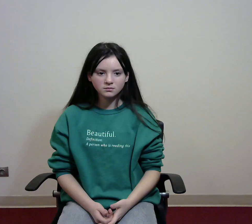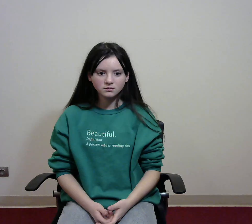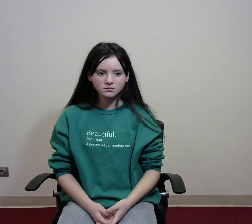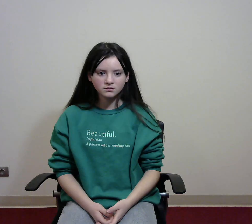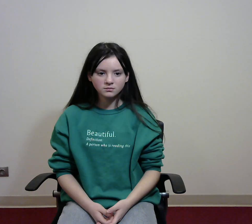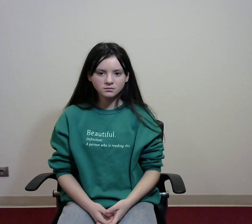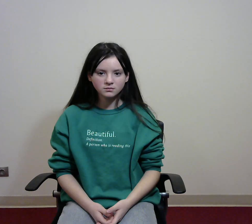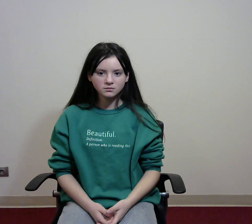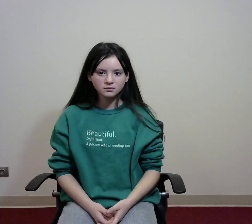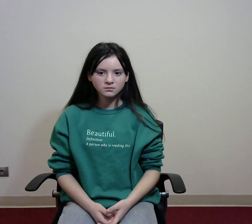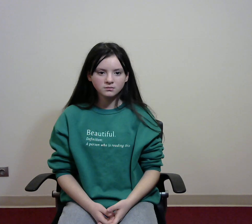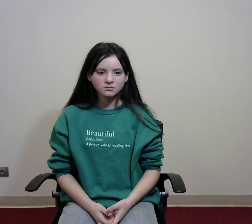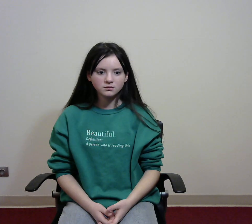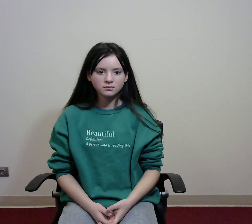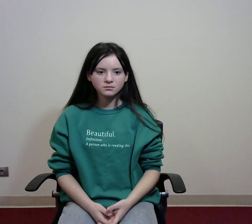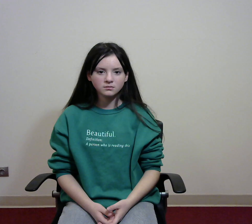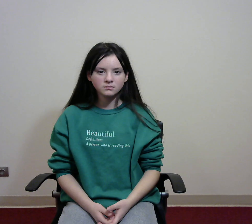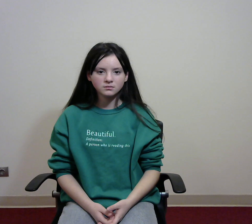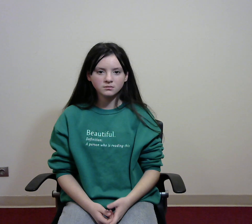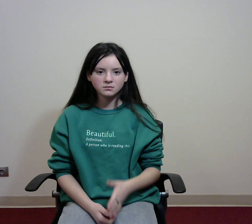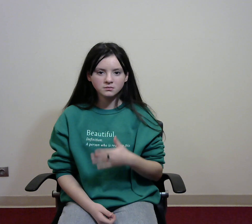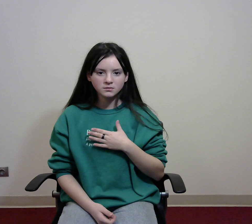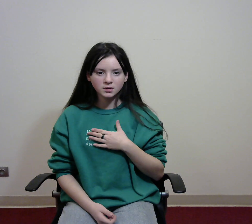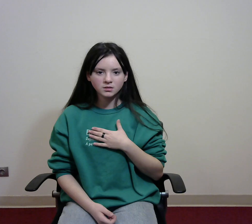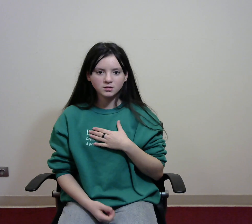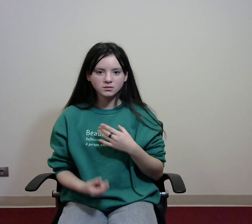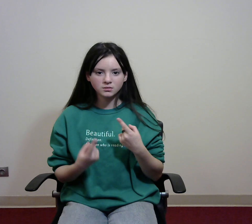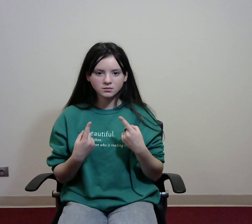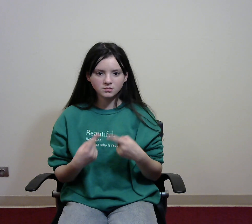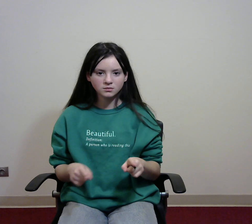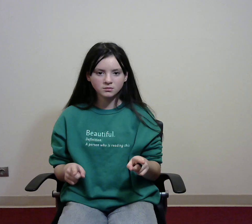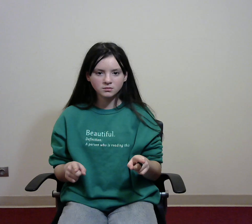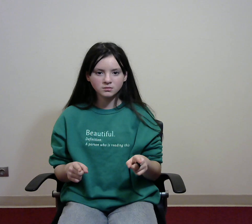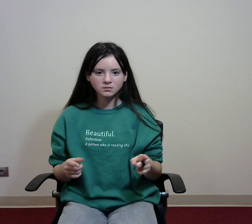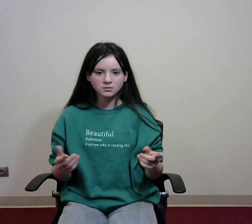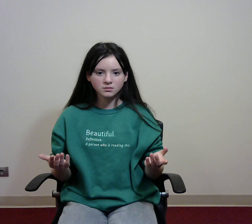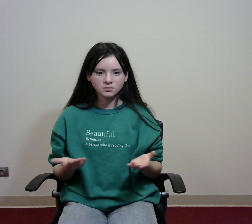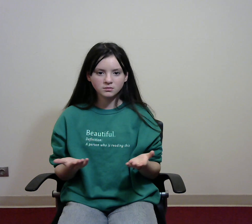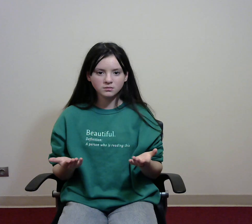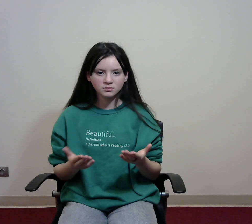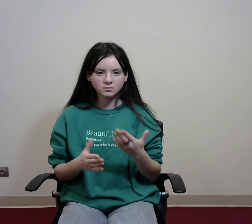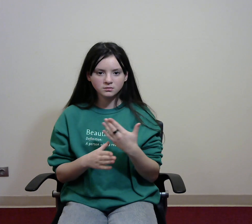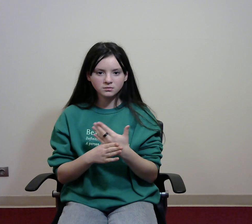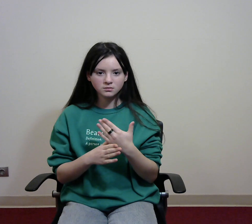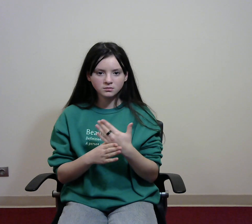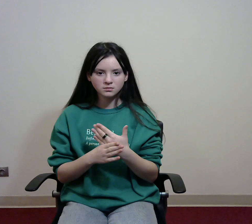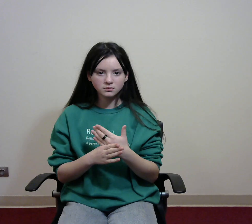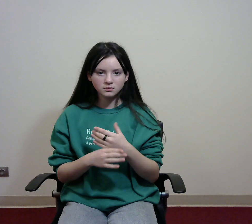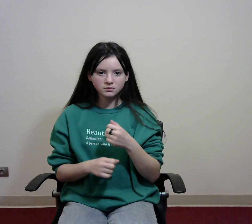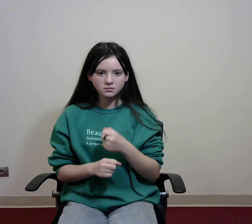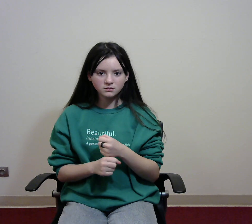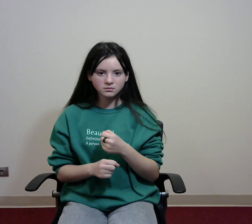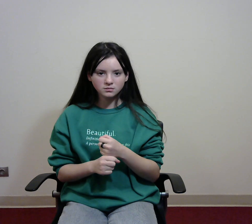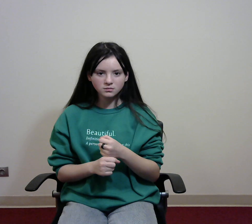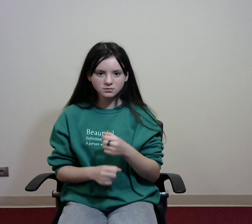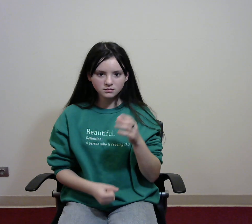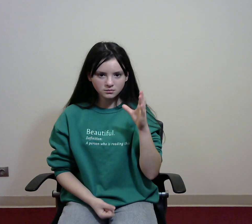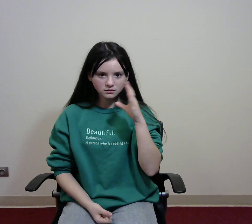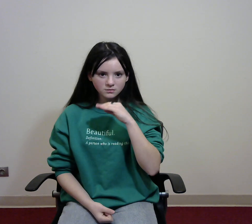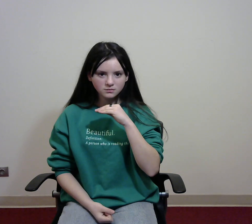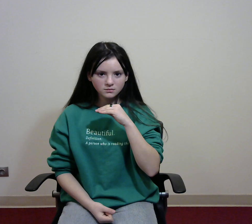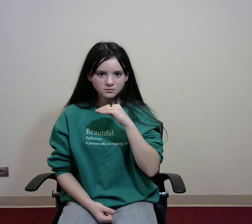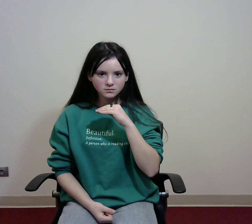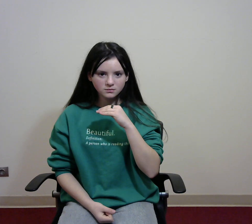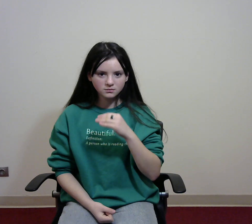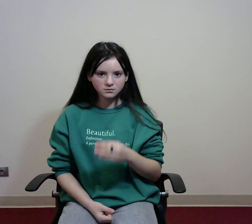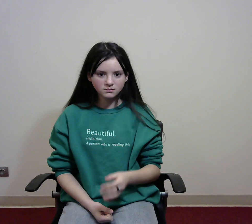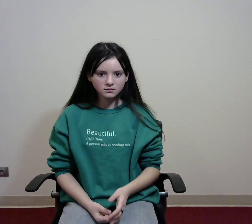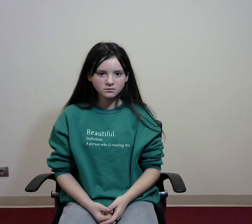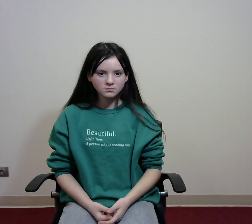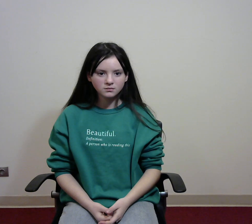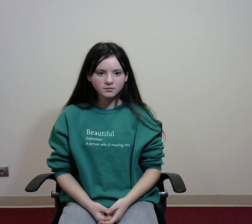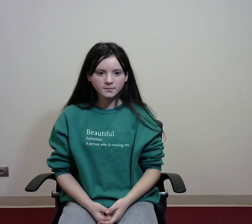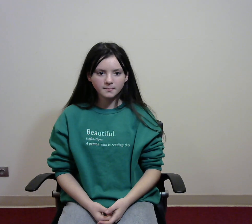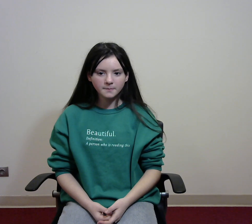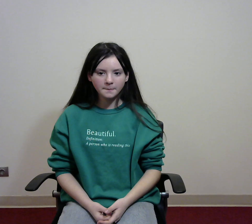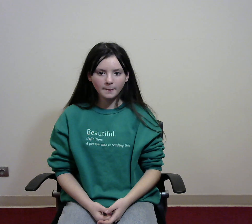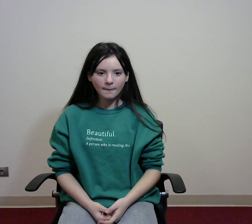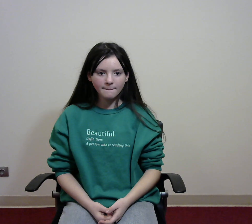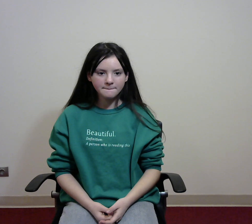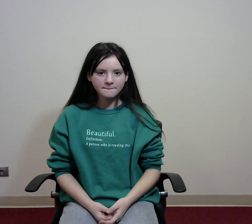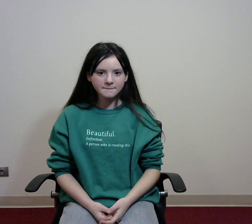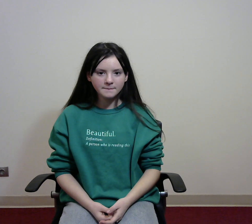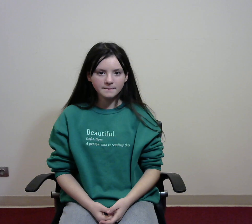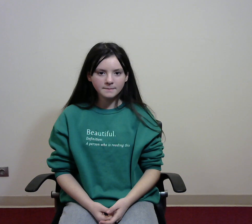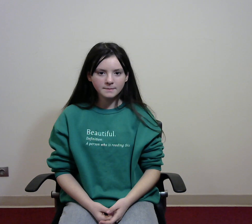Mənə başqa hansı köməkliyi edə bilərsiniz?